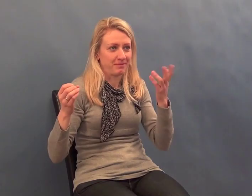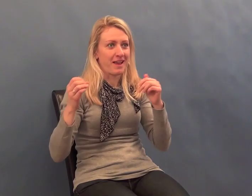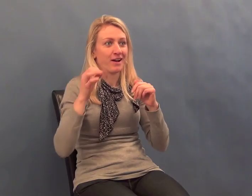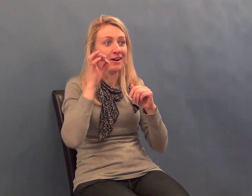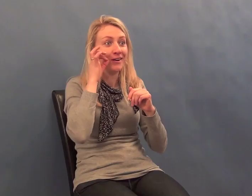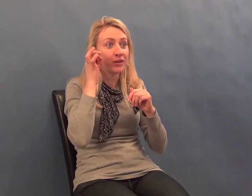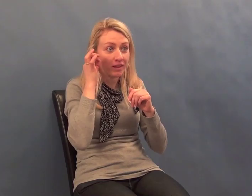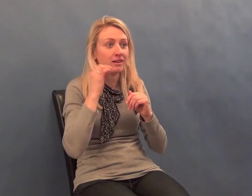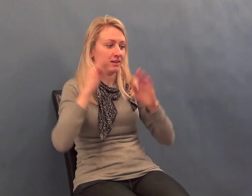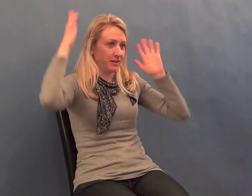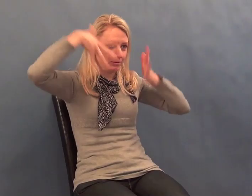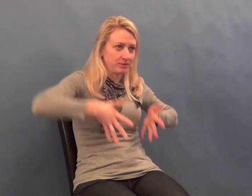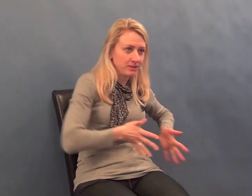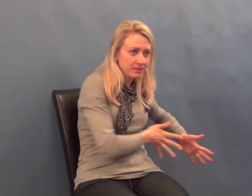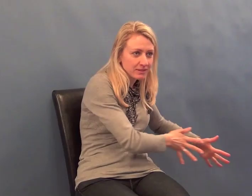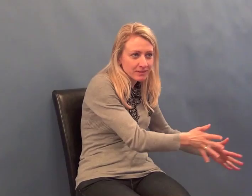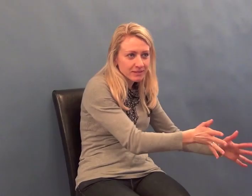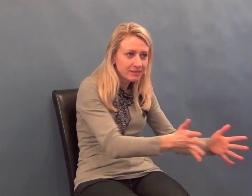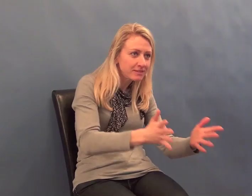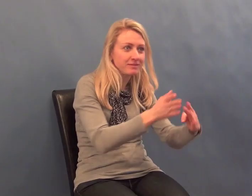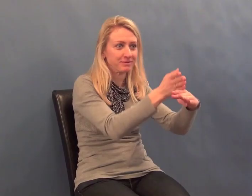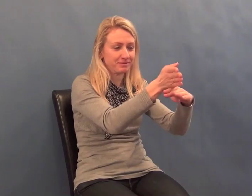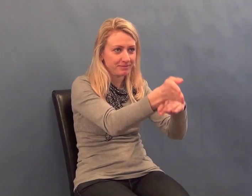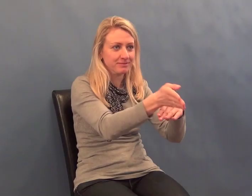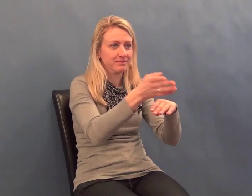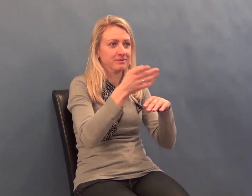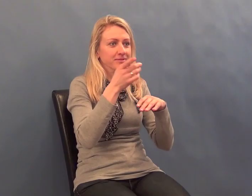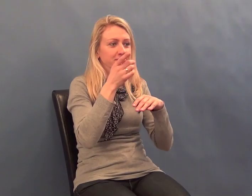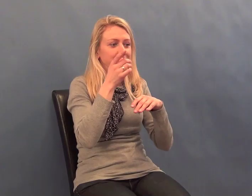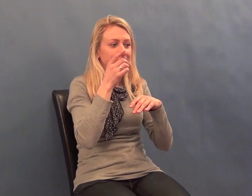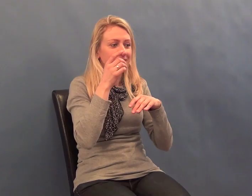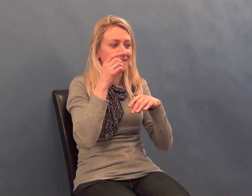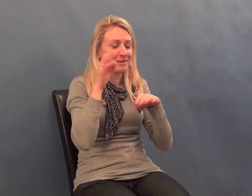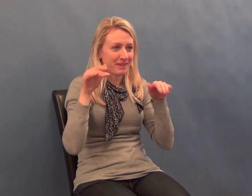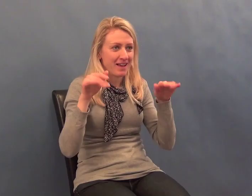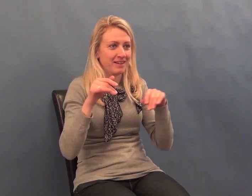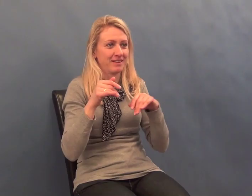Kot zbiega na dół i wchodzi do budynku, w którym jest ptak.